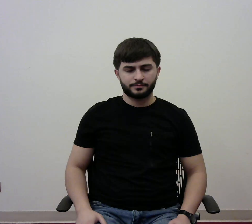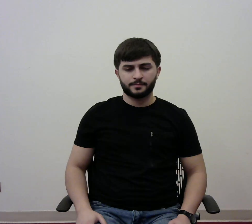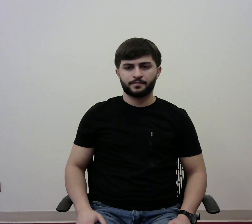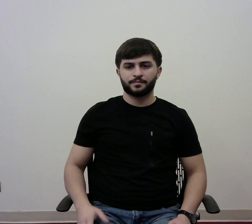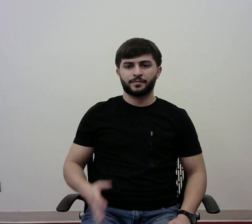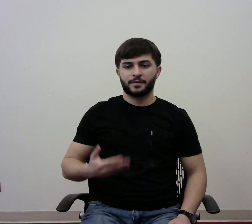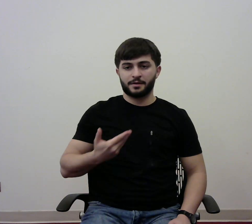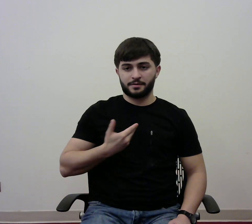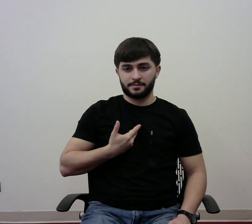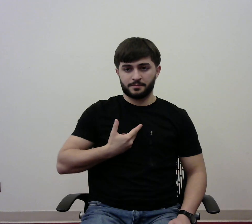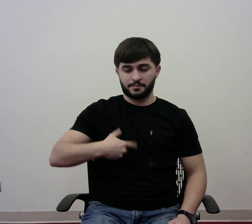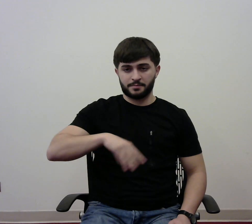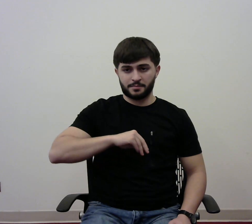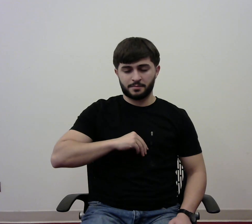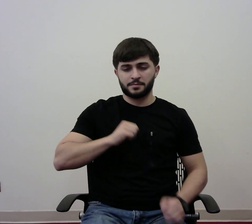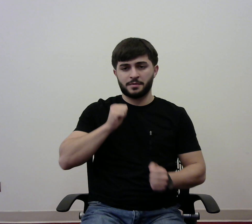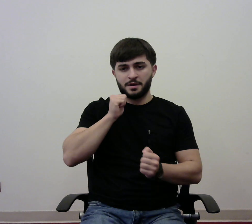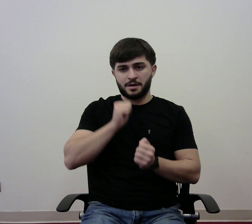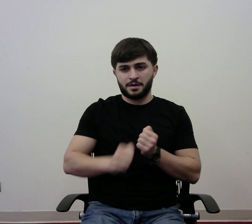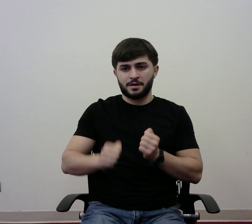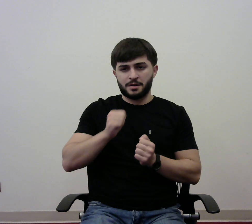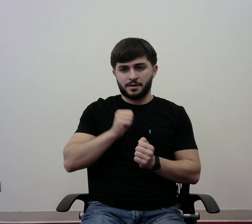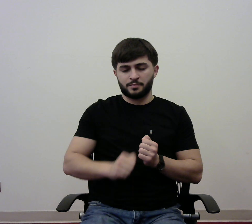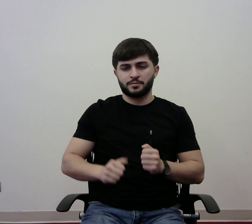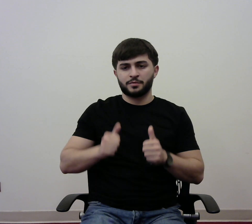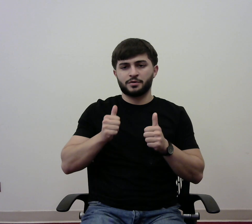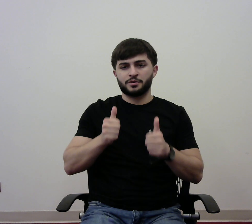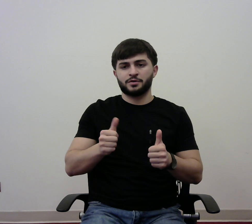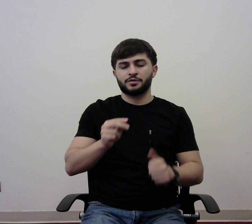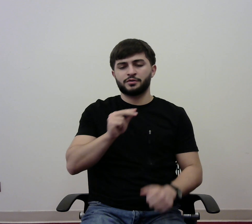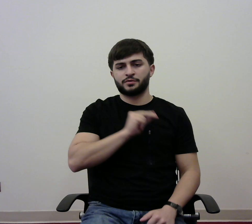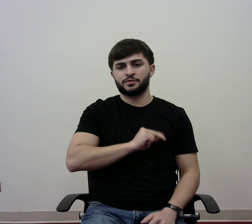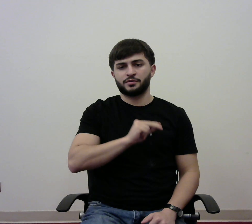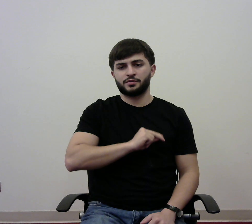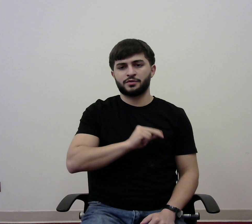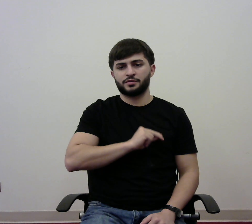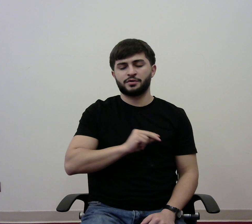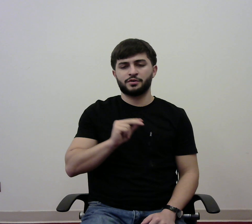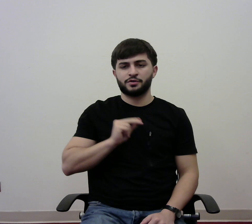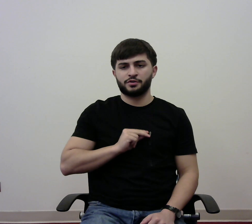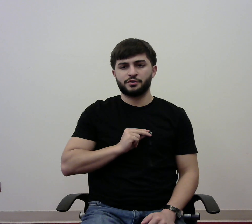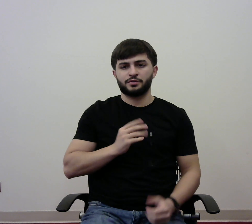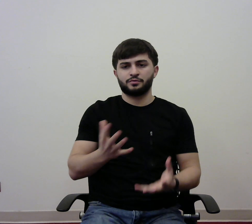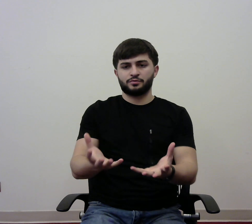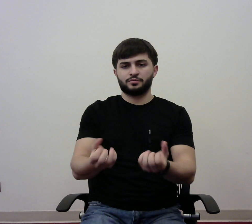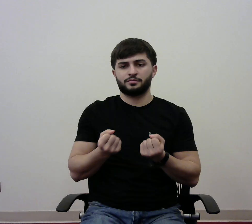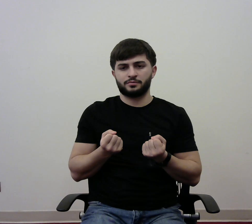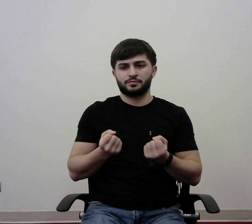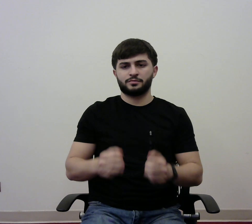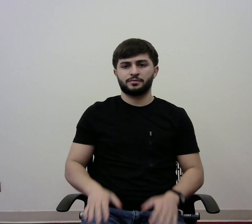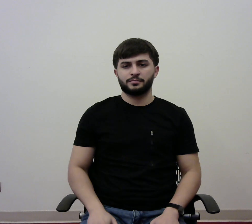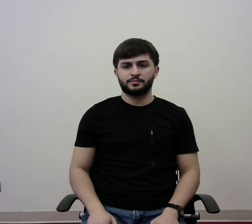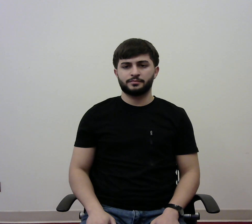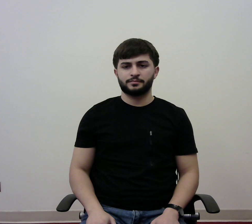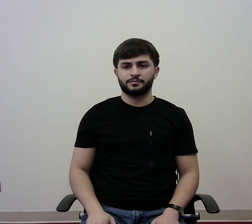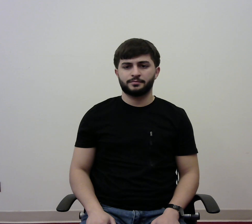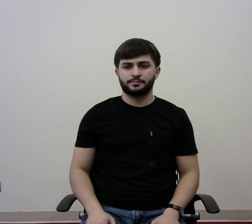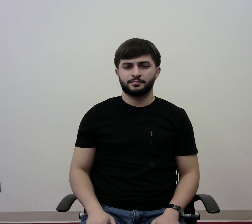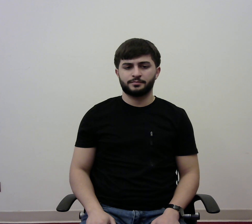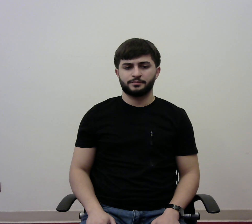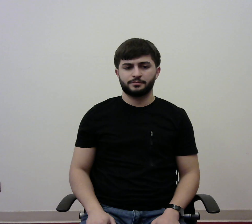Biz həmişə yaxşı işçiləri işə götürürük